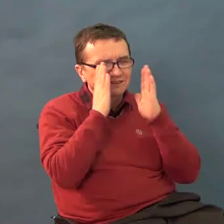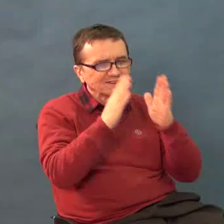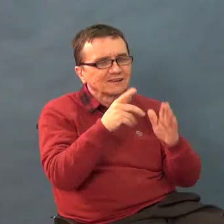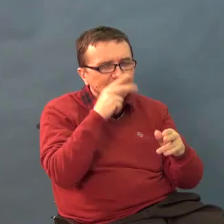Skoncentruj się.